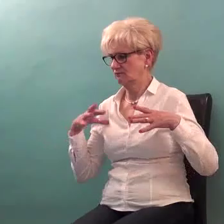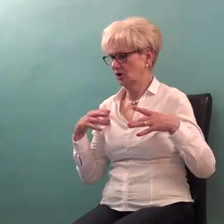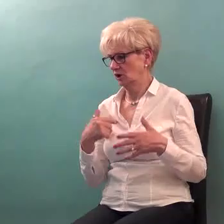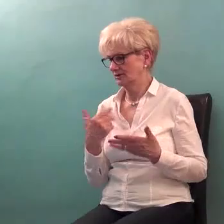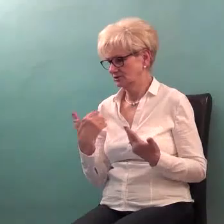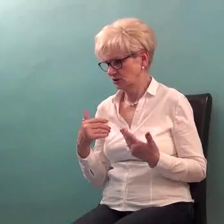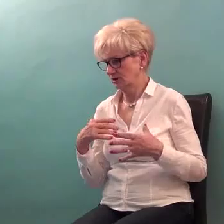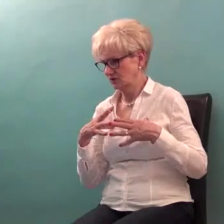Sobotę mam wolną.